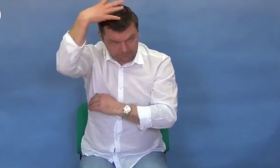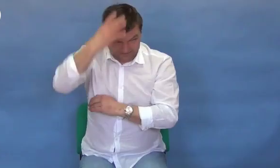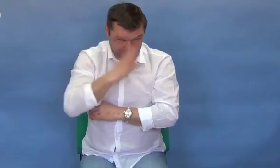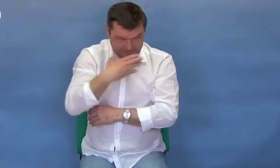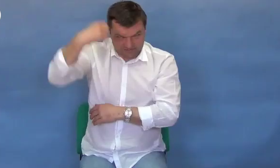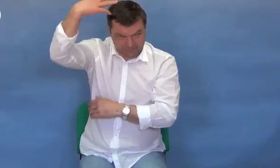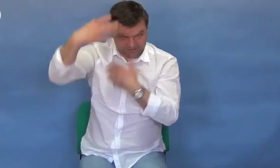Na powietrzu nie ma prysznica.